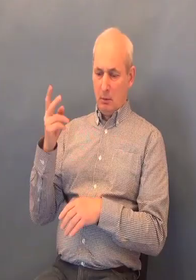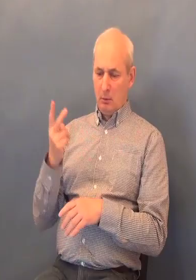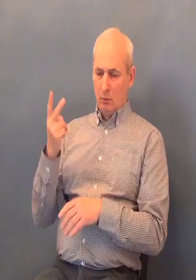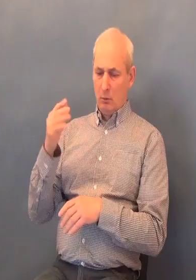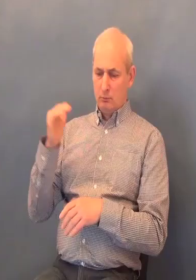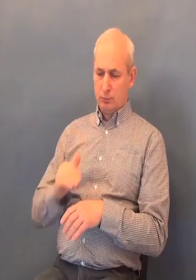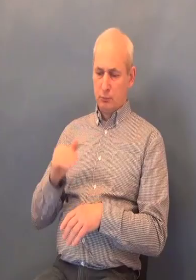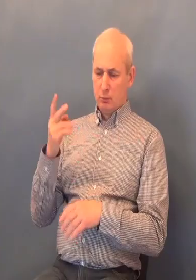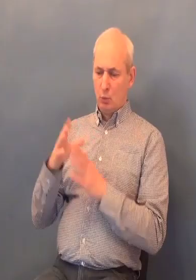Drugi, następny tydzień.